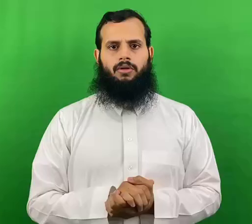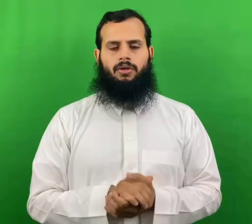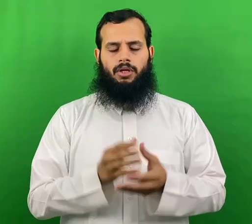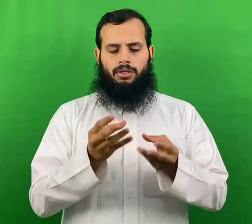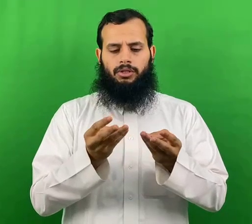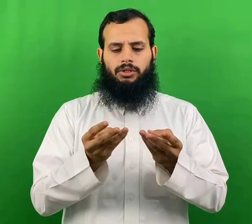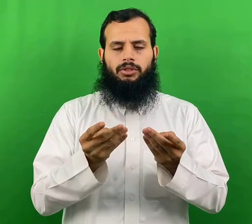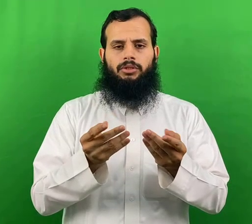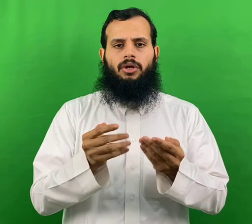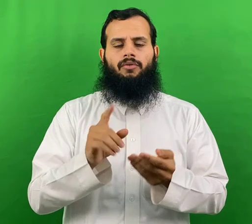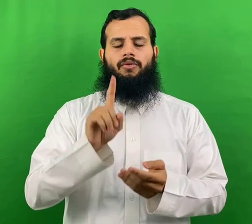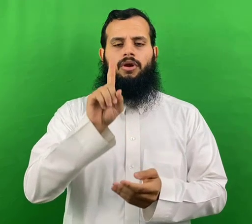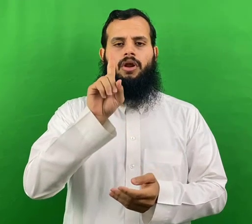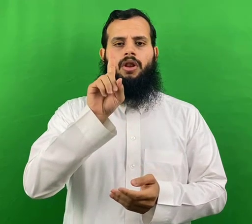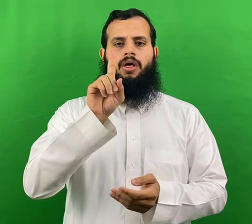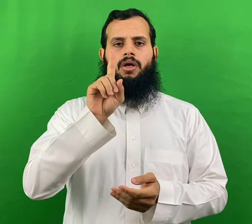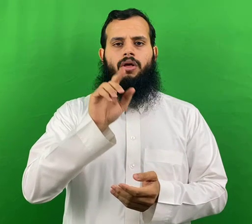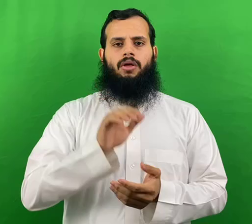أستغفر الله